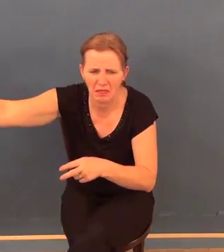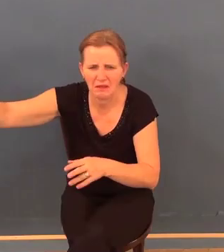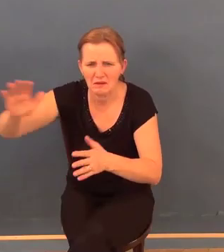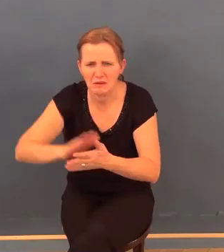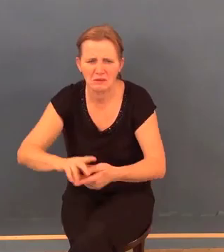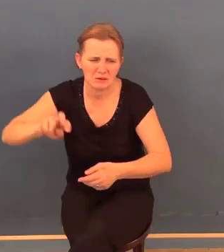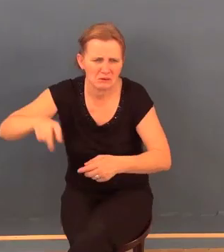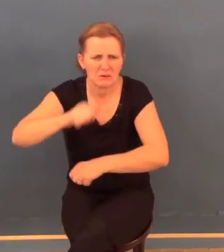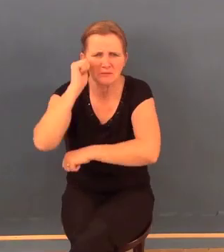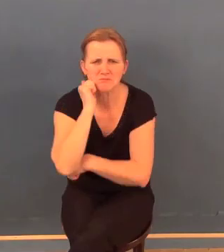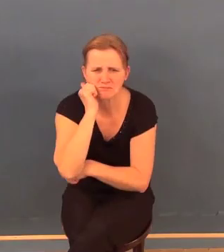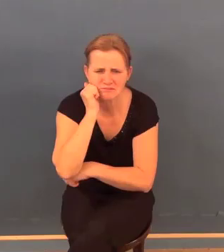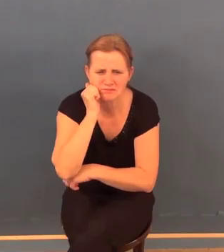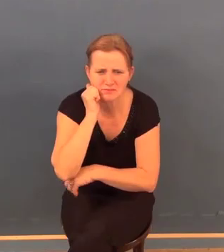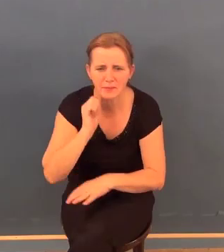Upada.